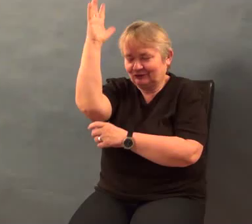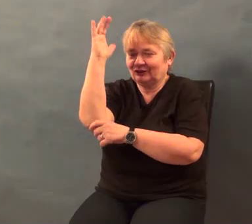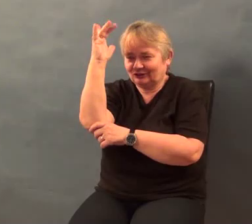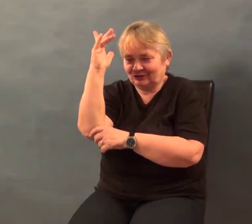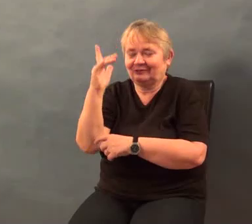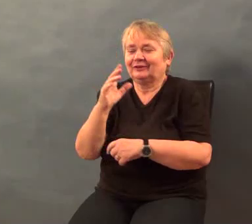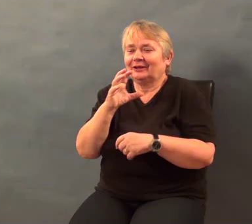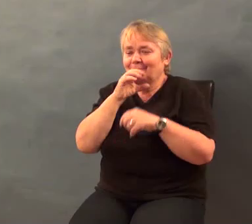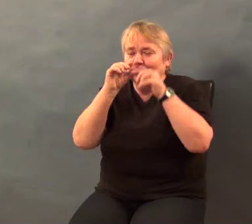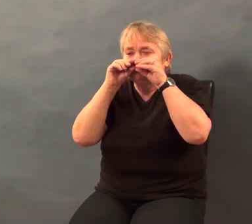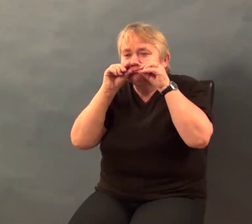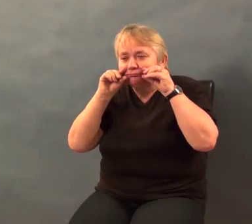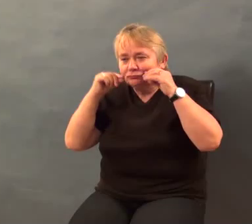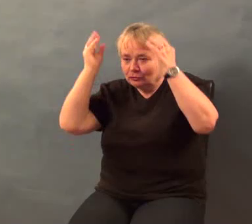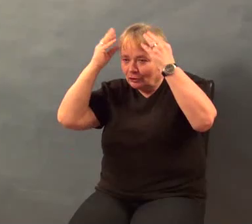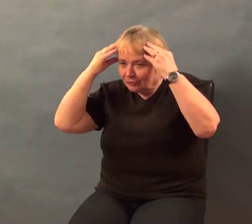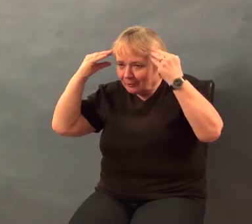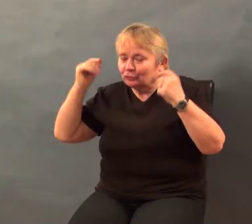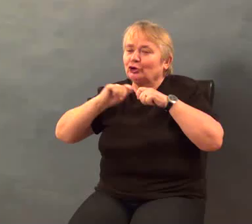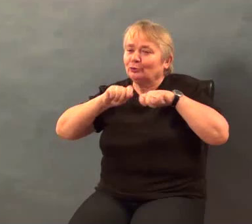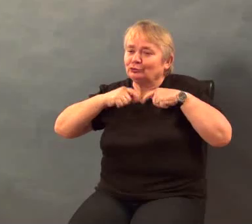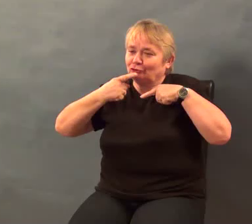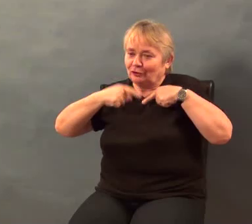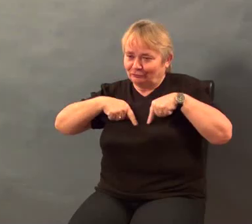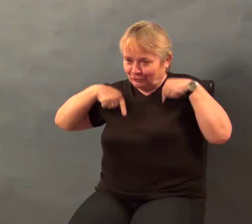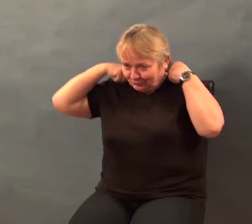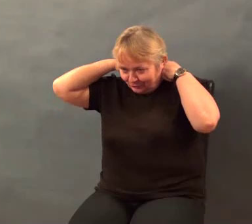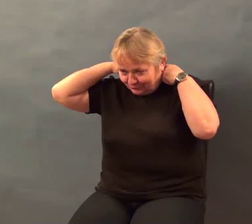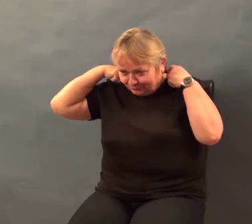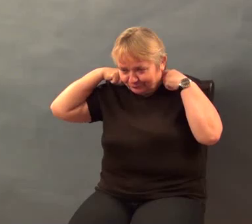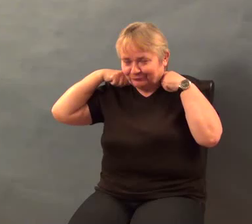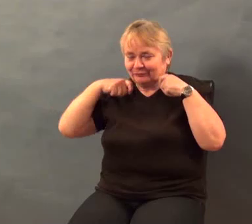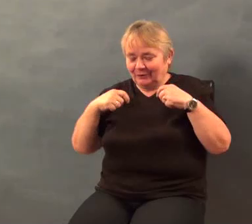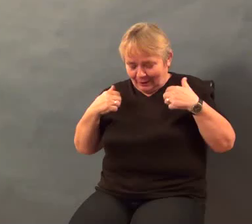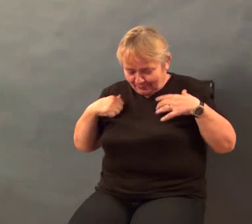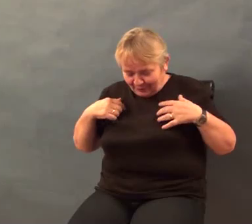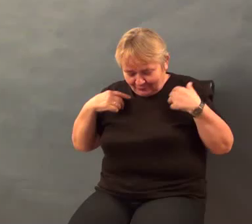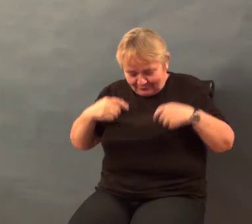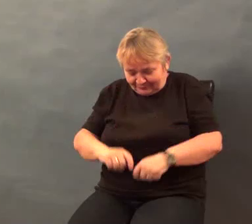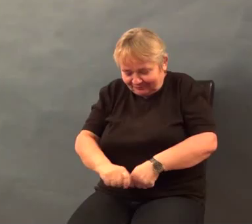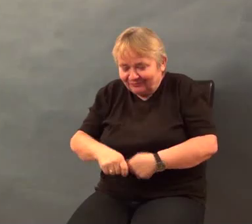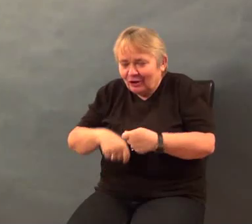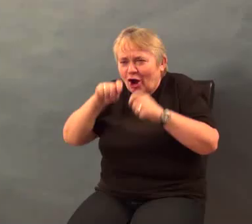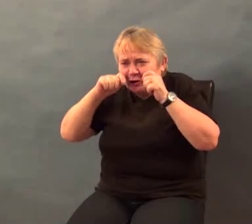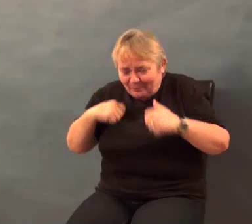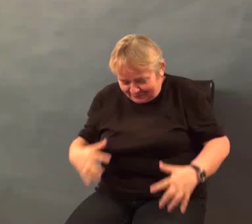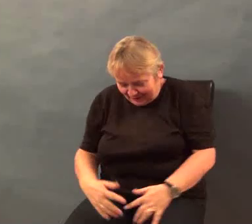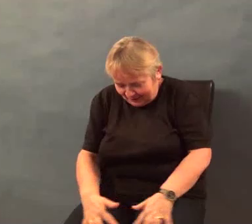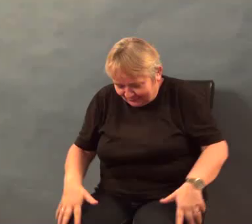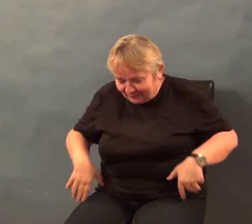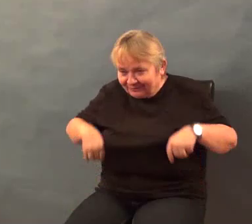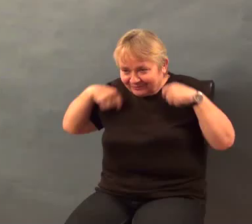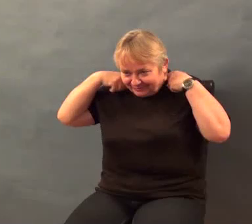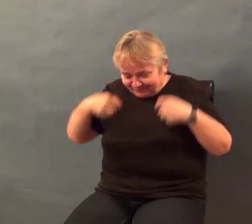Pan z wąsem, w czapce na głowie i z czerwoną chusteczką pod szyją, ma zawiązany na szyi biały fartuch, który podwija i trzyma jak kosz.